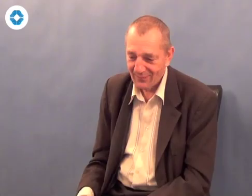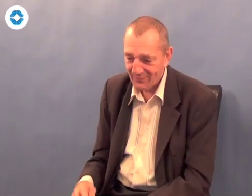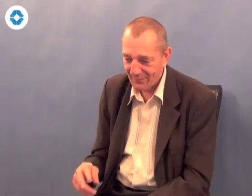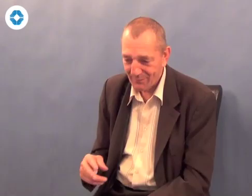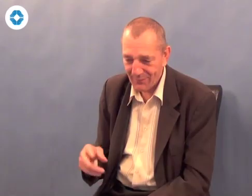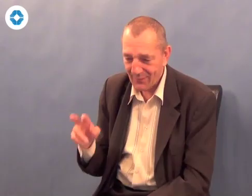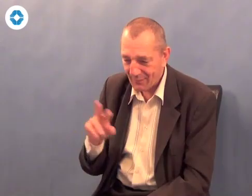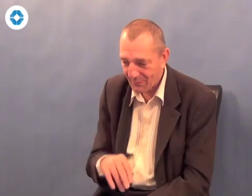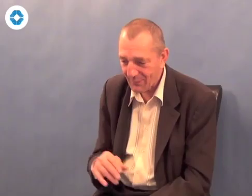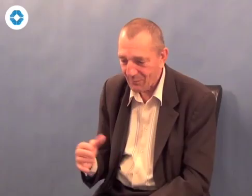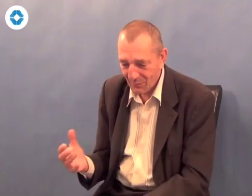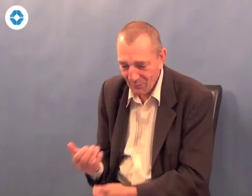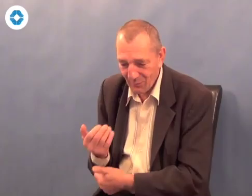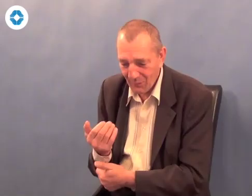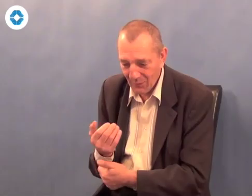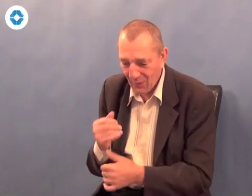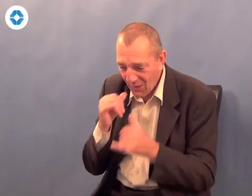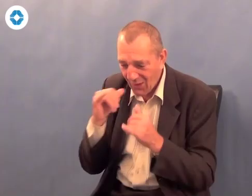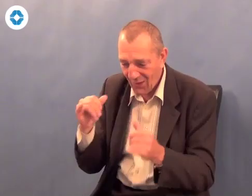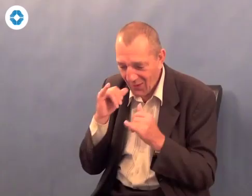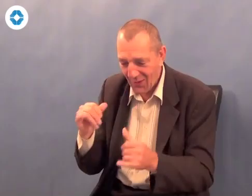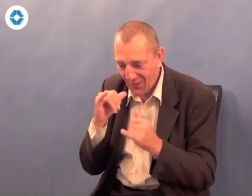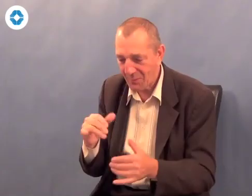Następnie bierze coś na ręce, krzyczy, krzyczy.